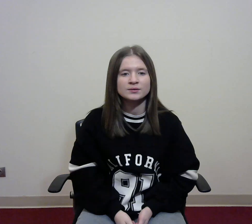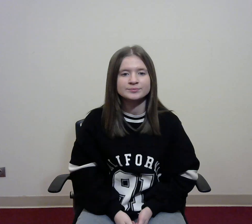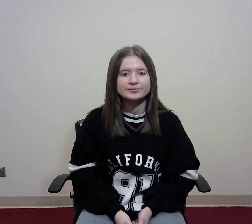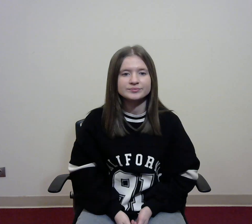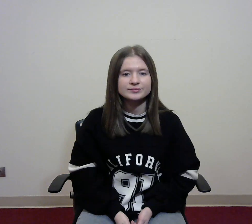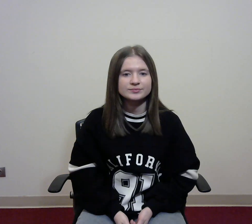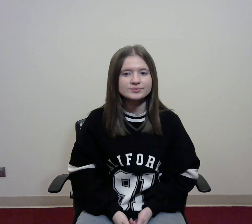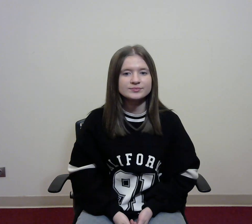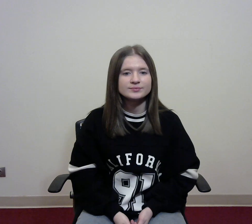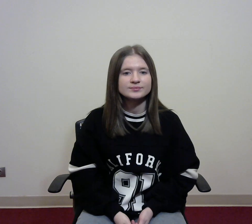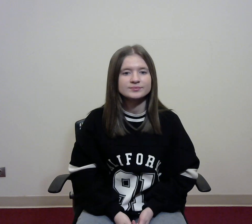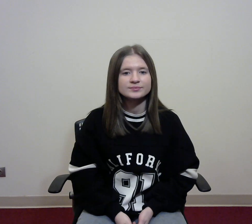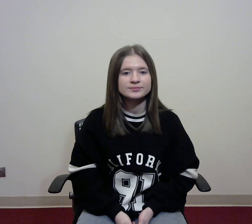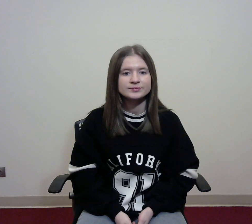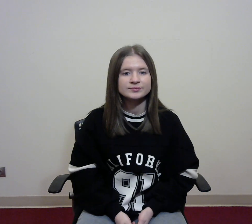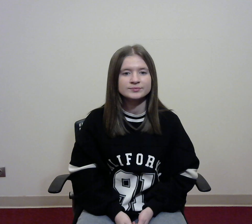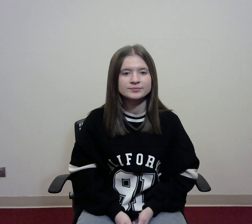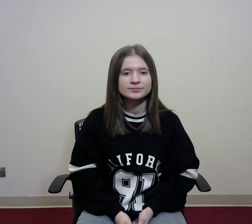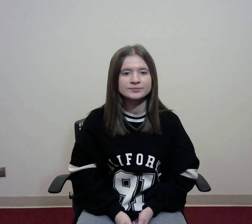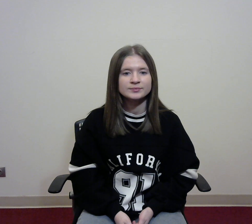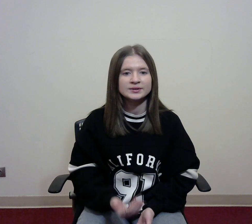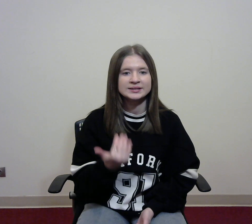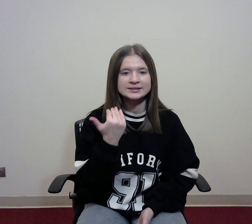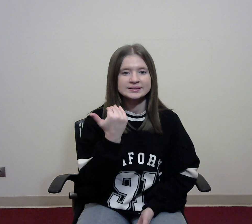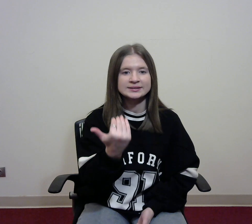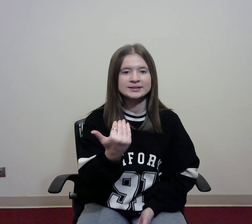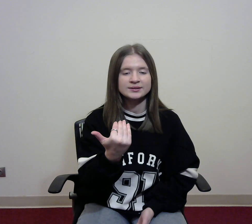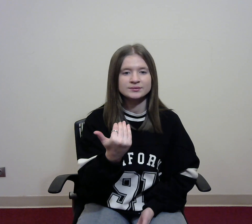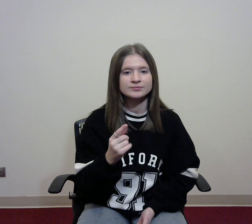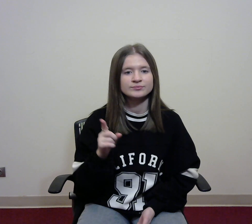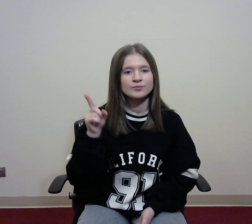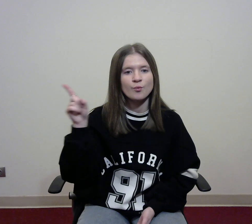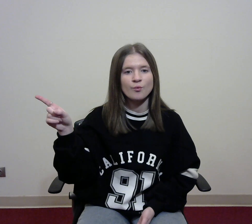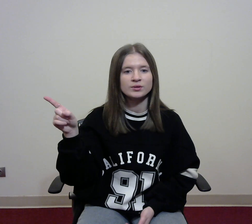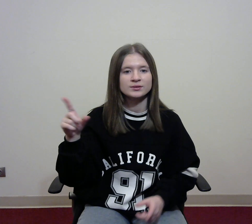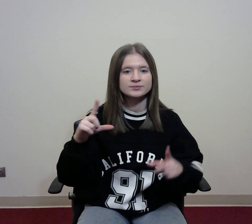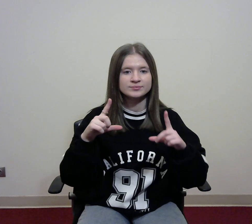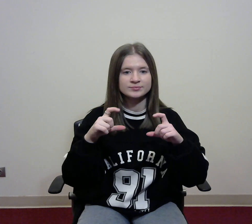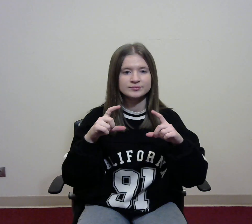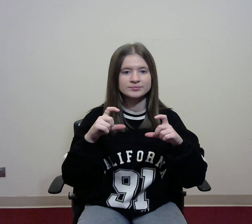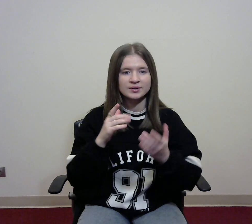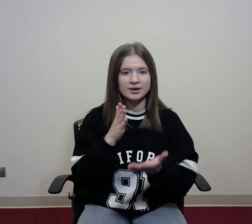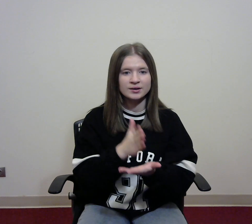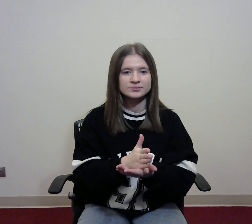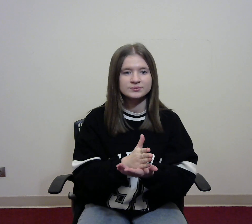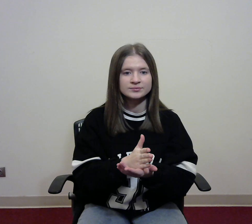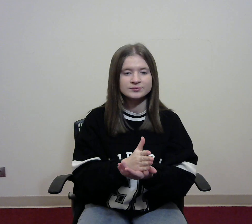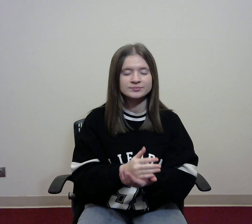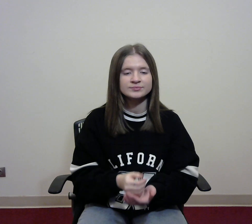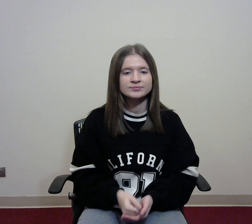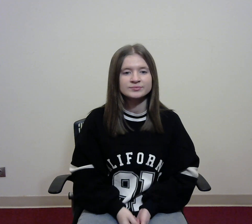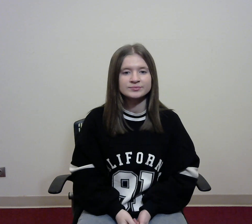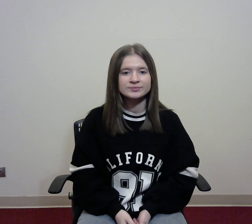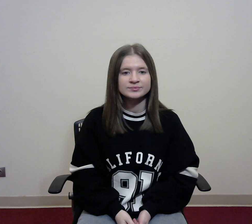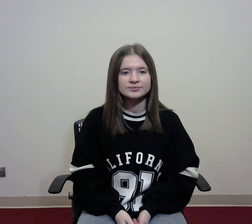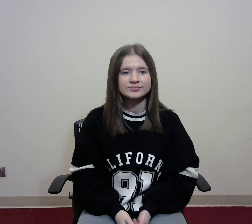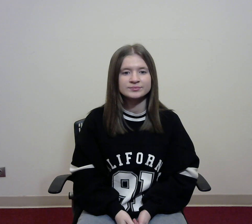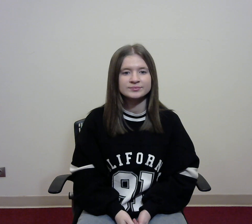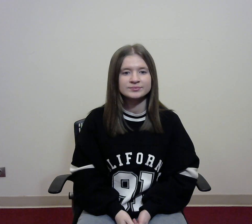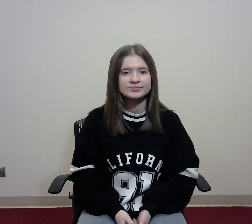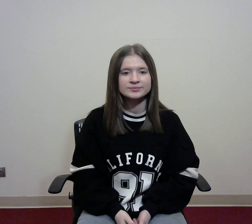Sizdə onun şəkli var?